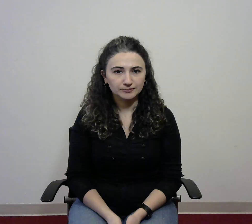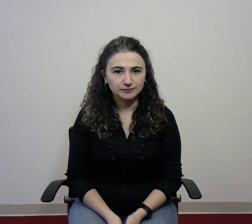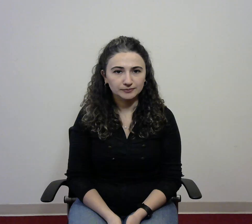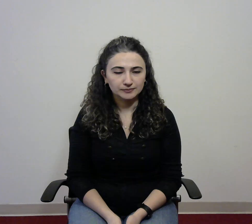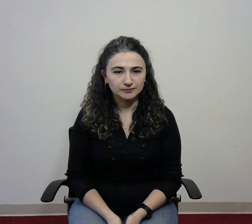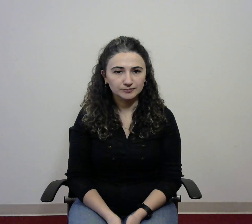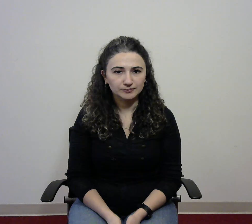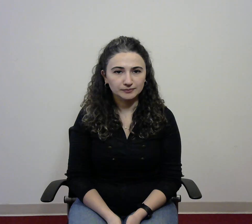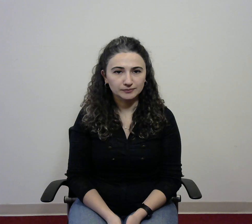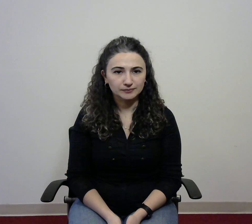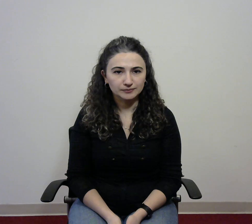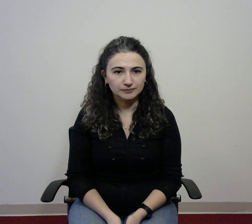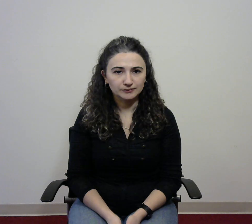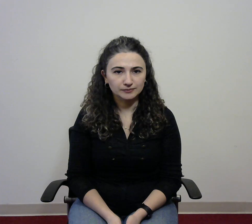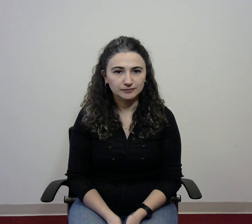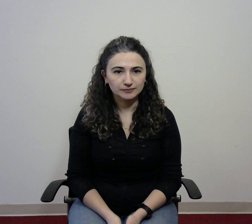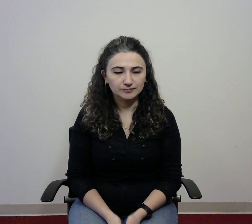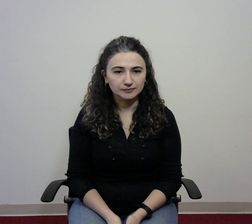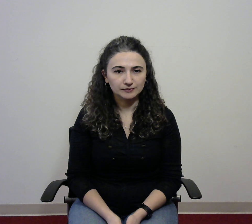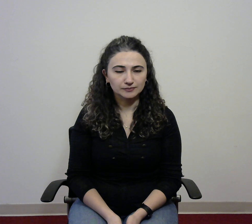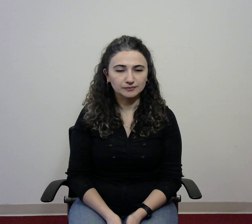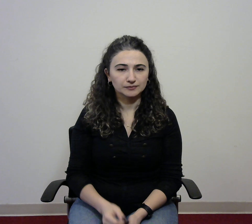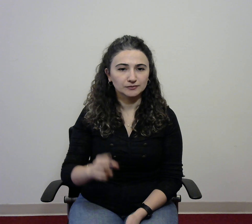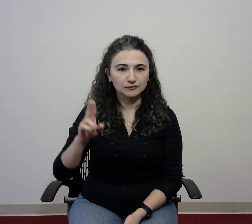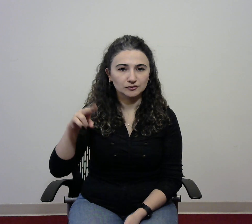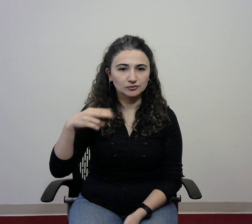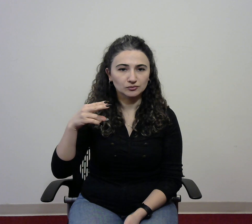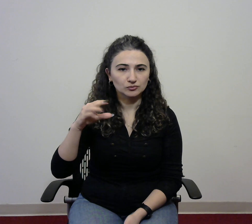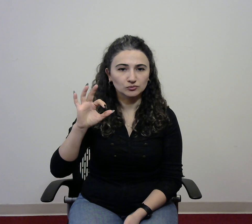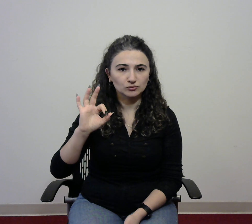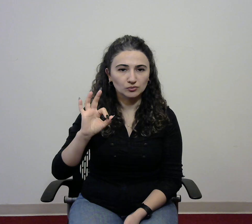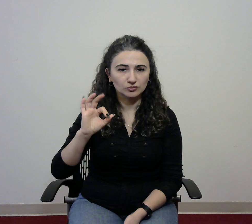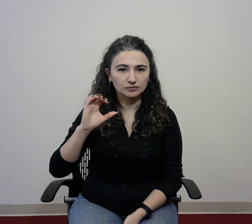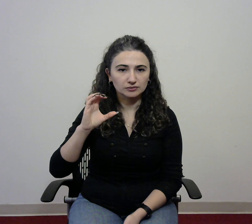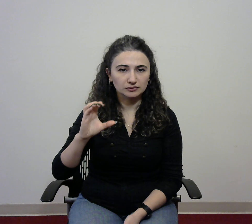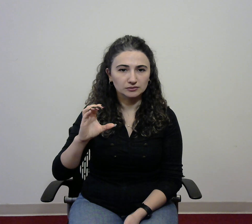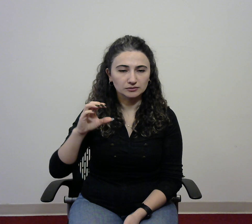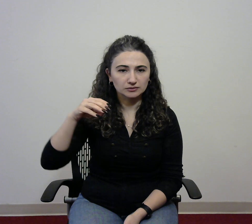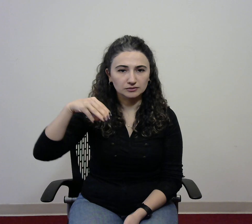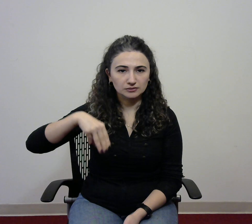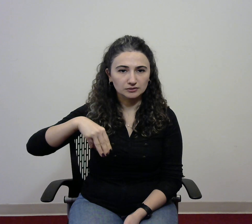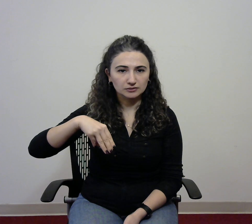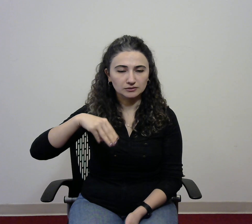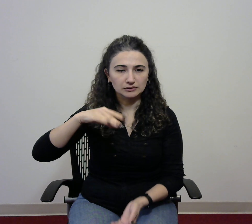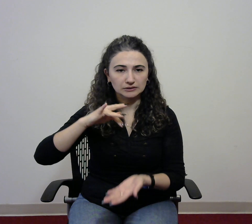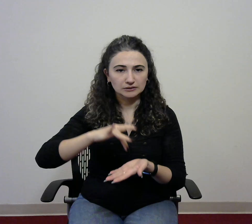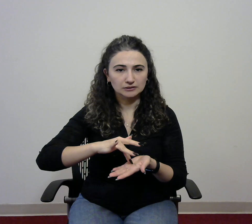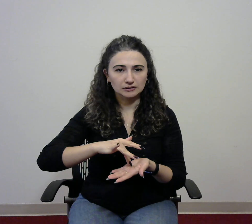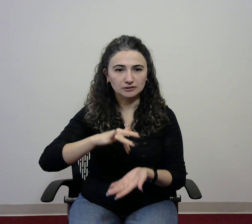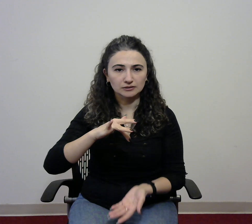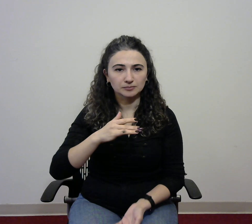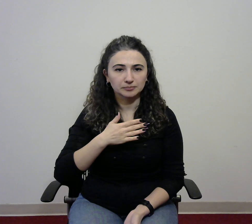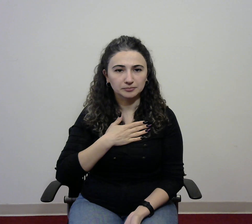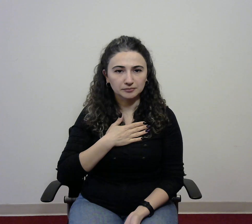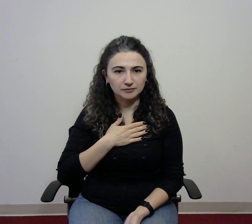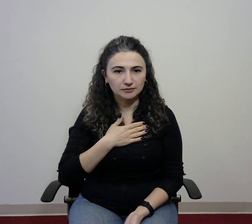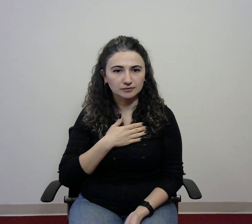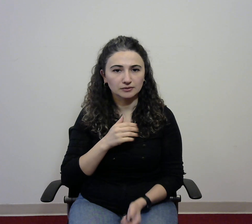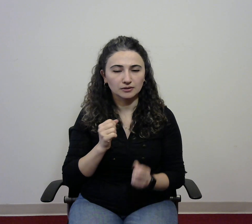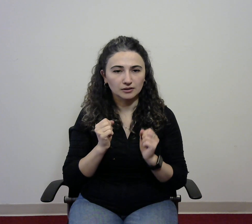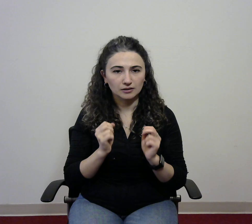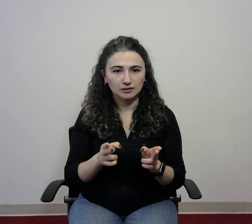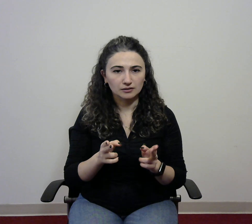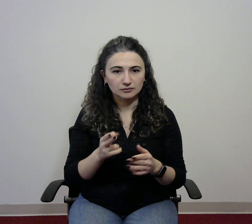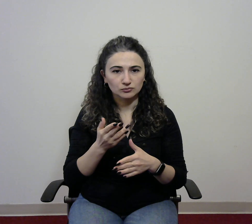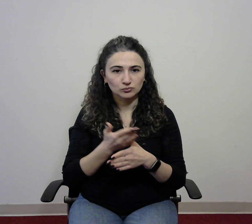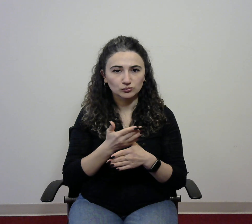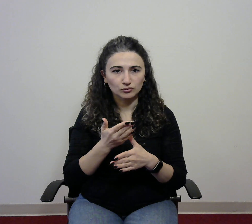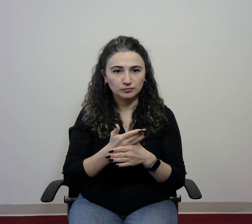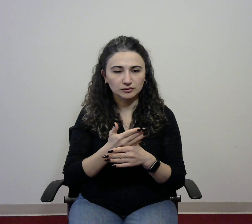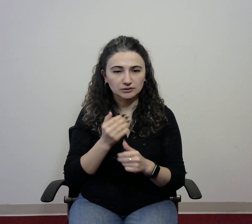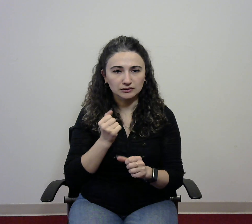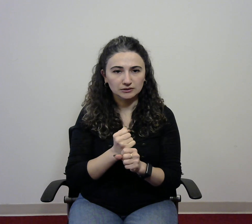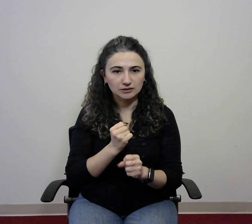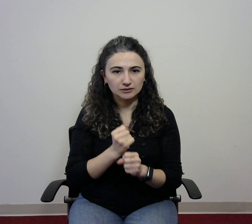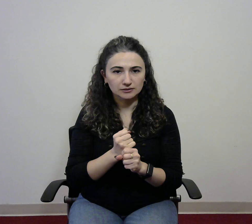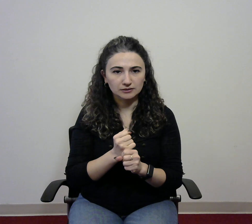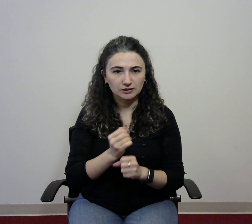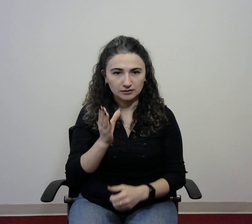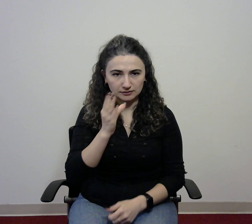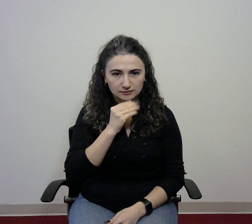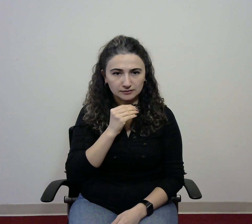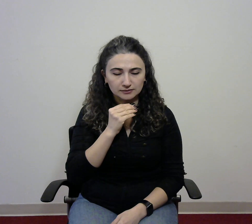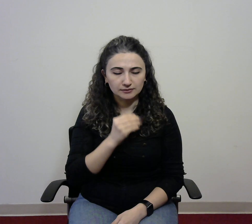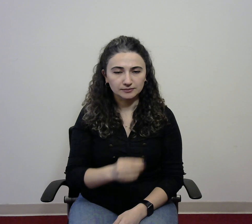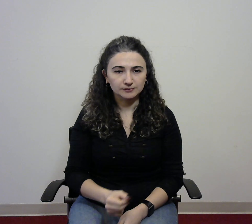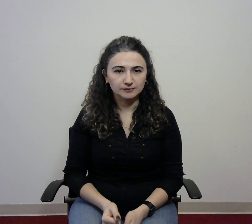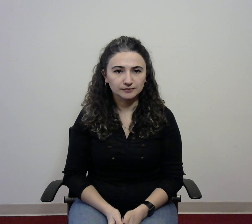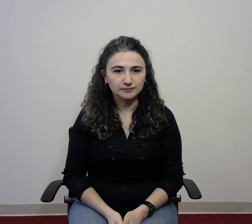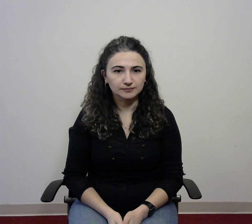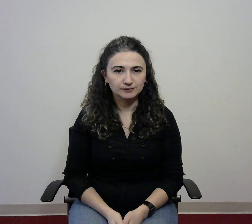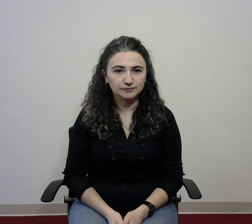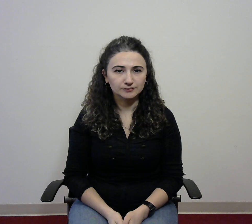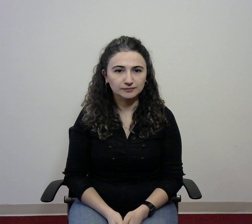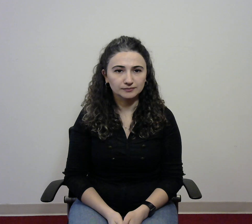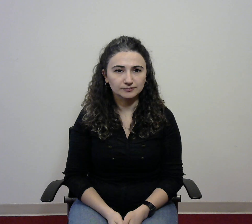DOST Mərkəzləri mənə necə kömək edə bilər?